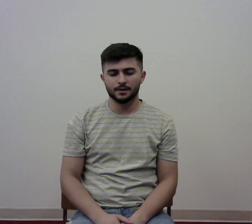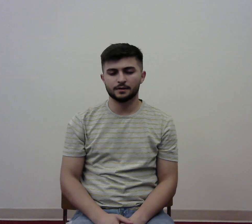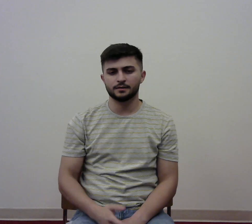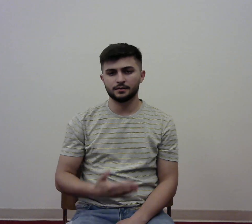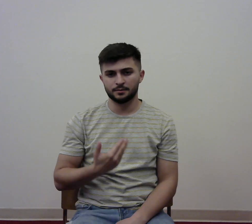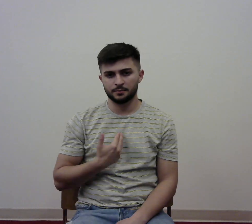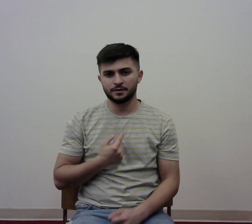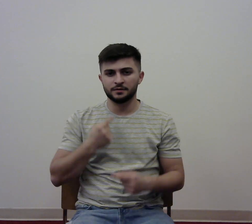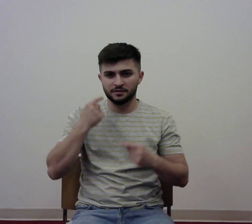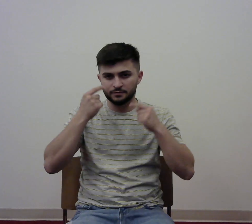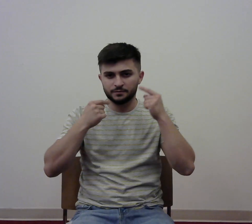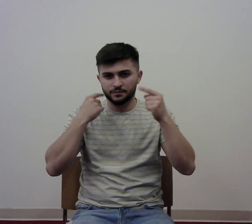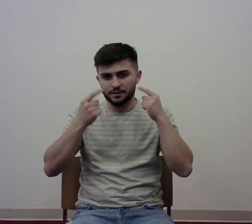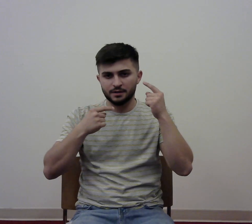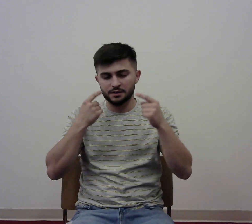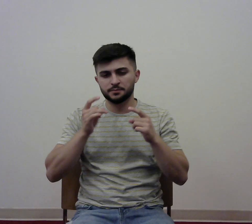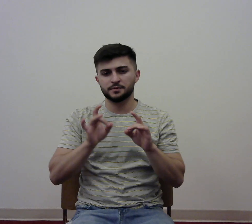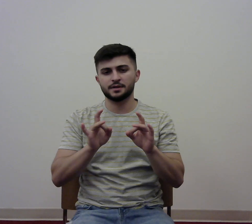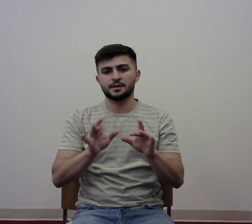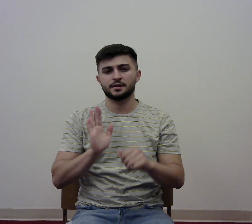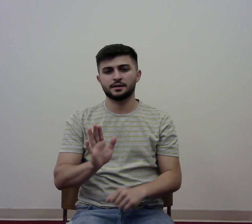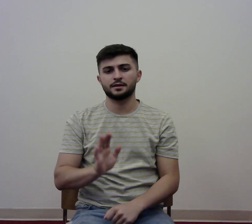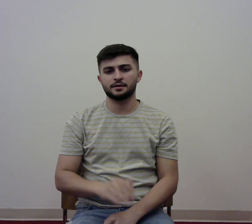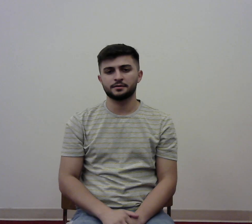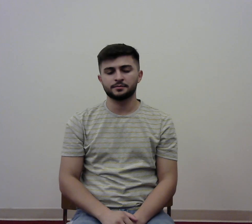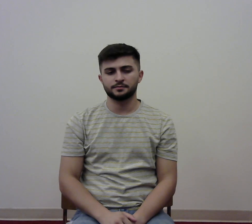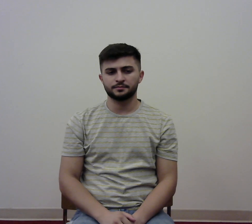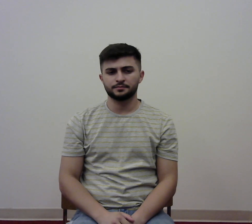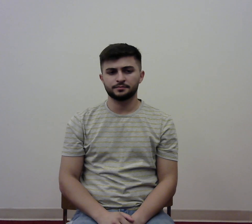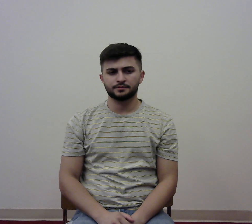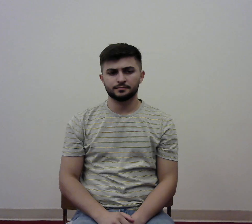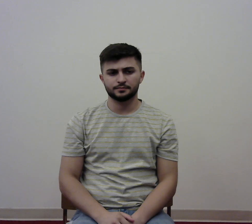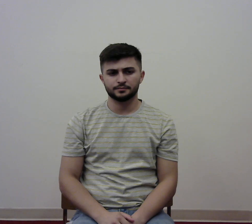Mən fikirləşim, deyərəm